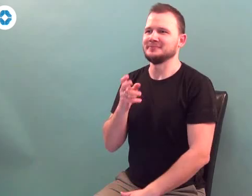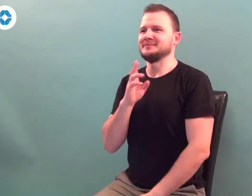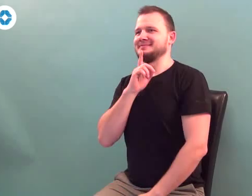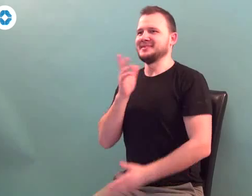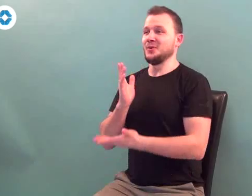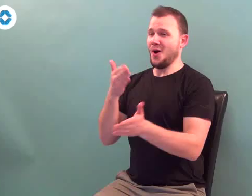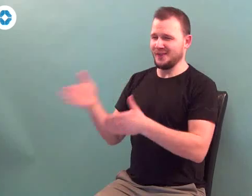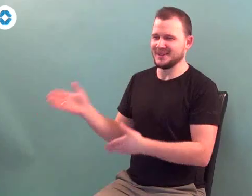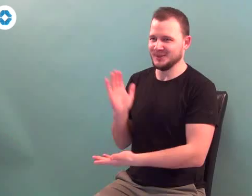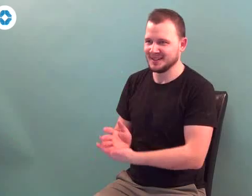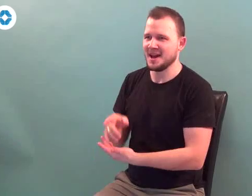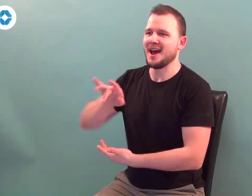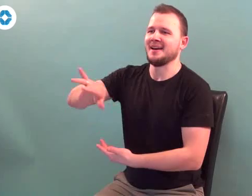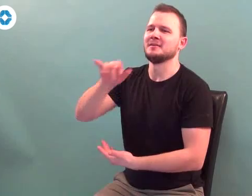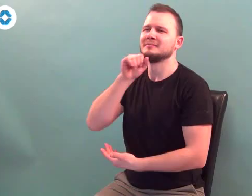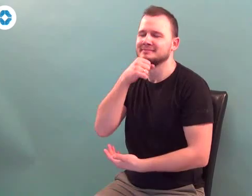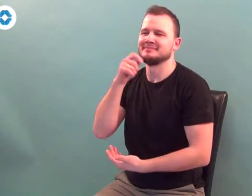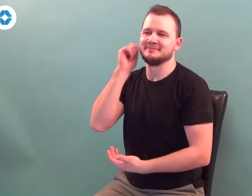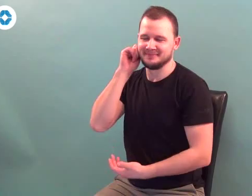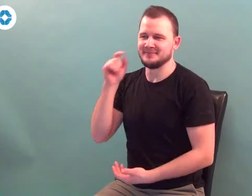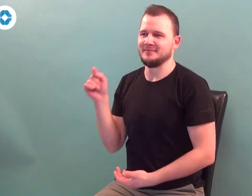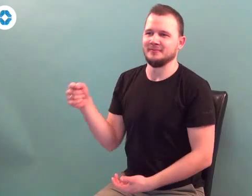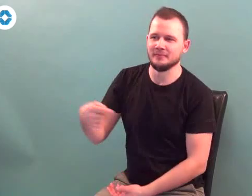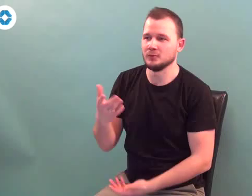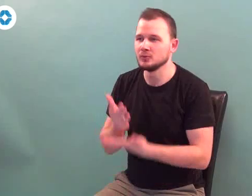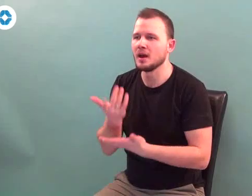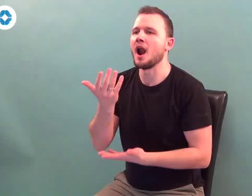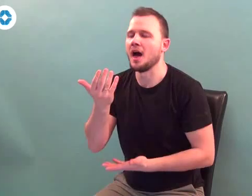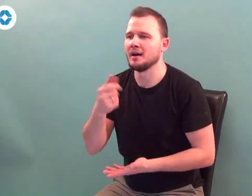Skończył już pracę, z domu wychodzi starsza kobieta i pyta go ile ma zapłacić.